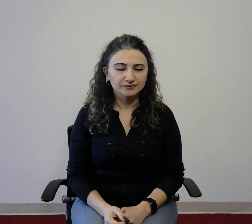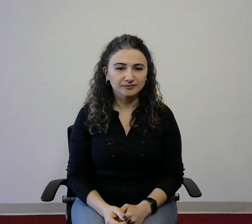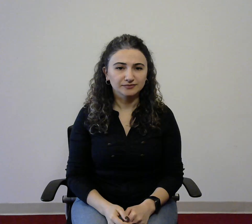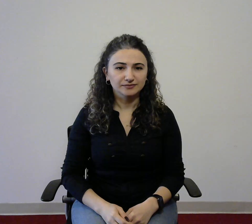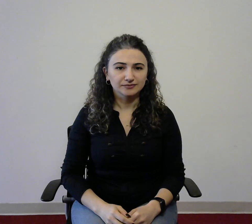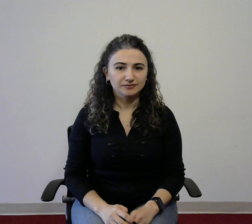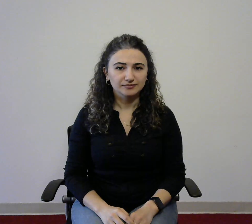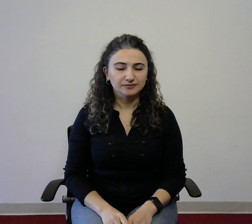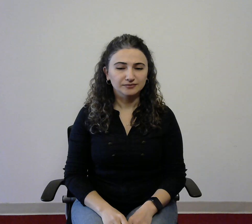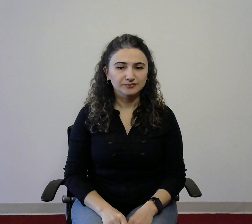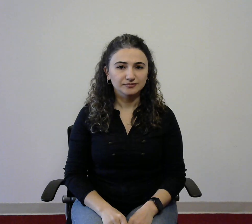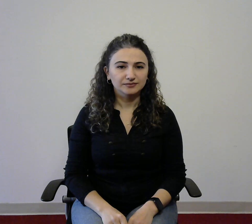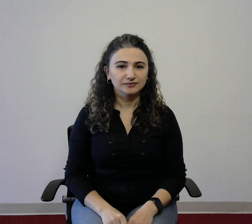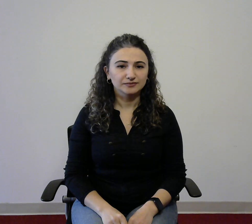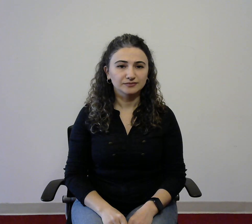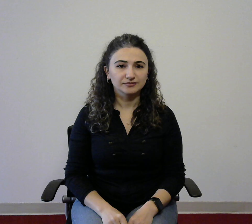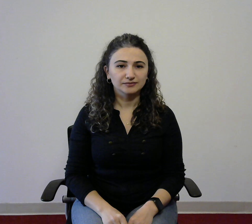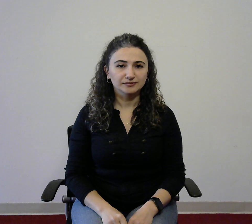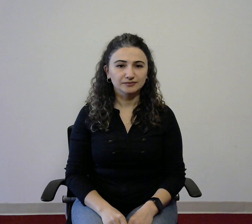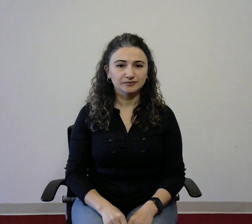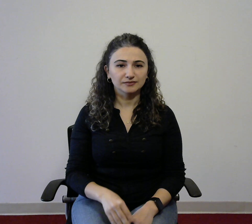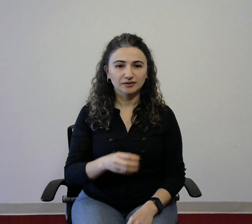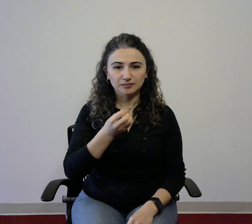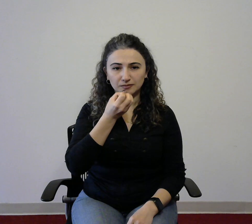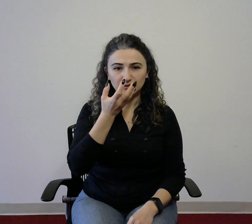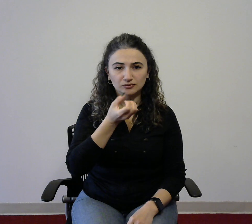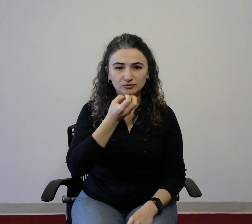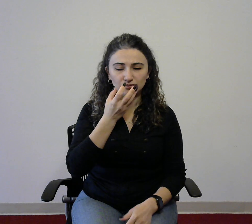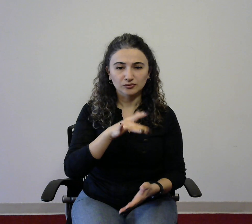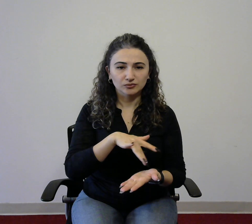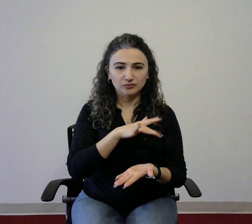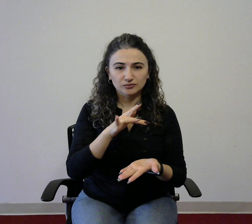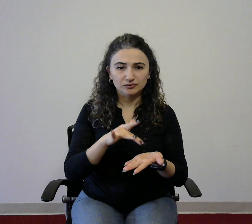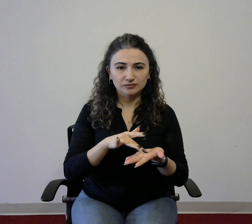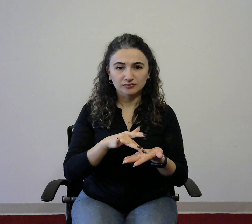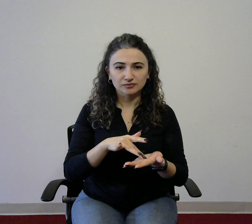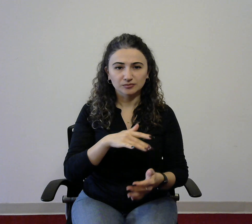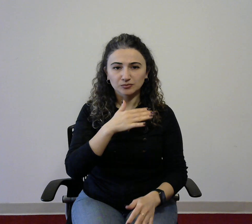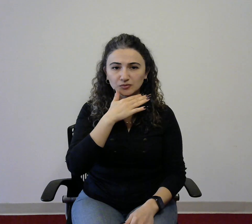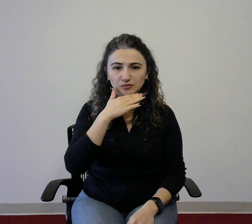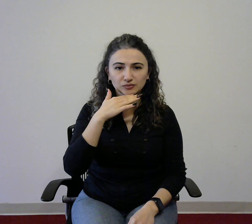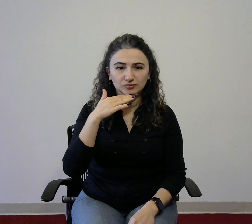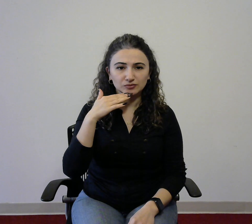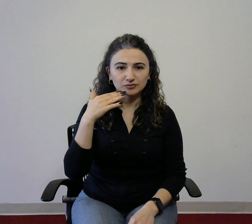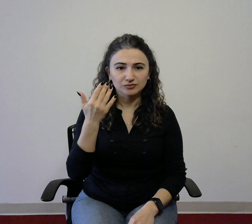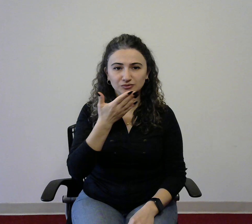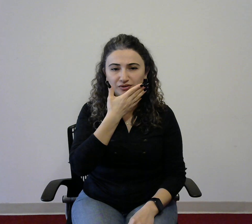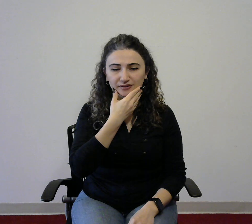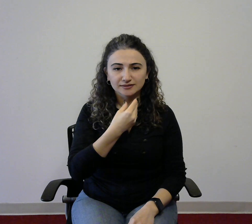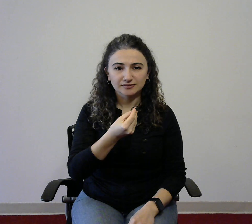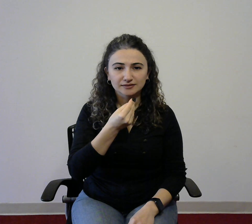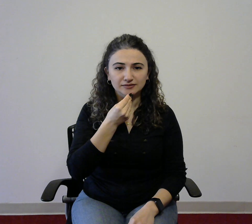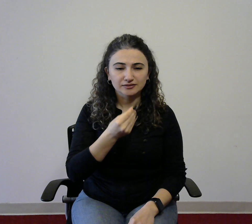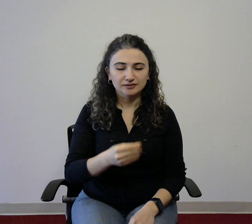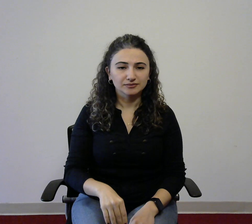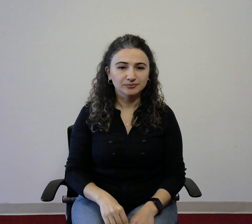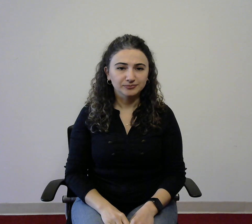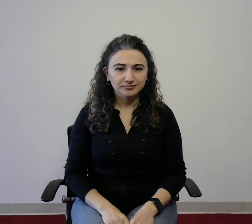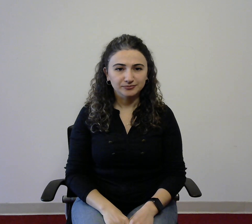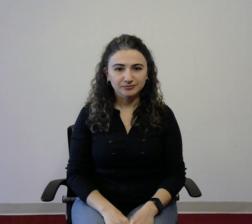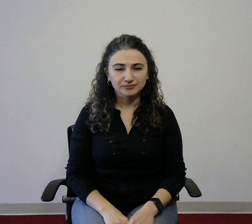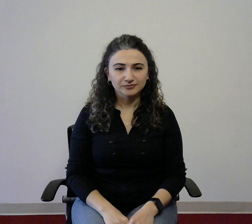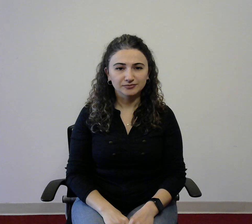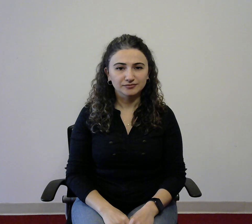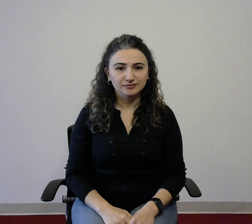Bakı şəhəri çox gözəldir